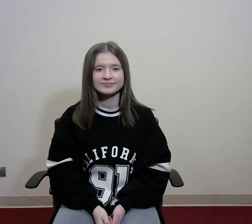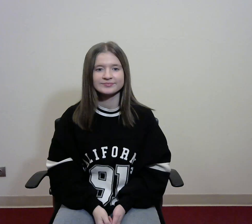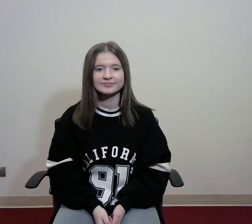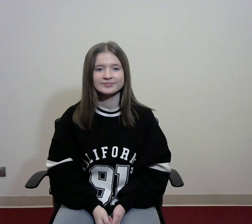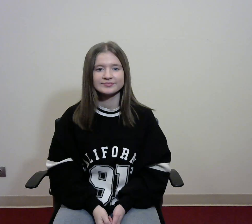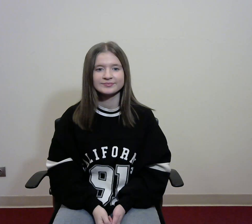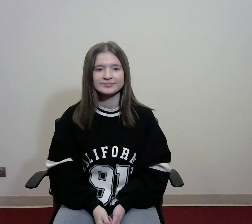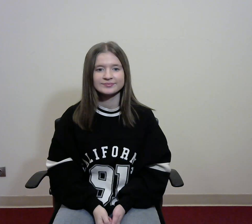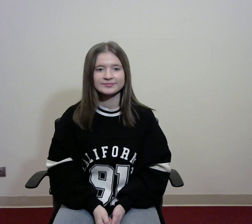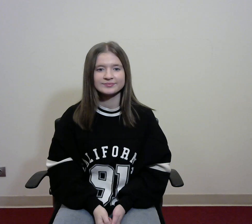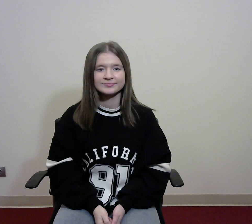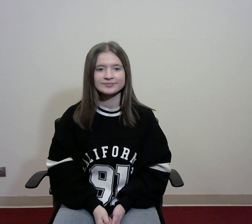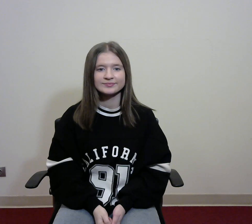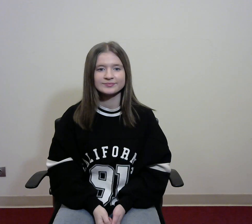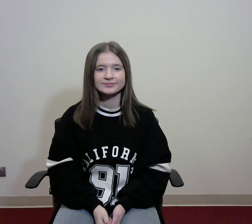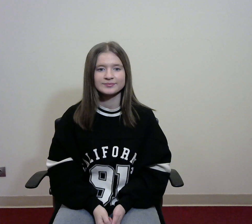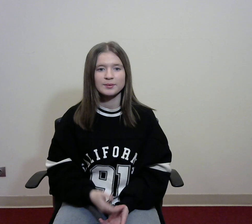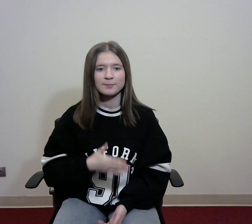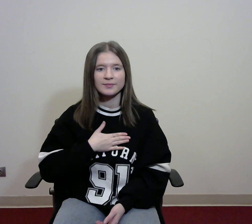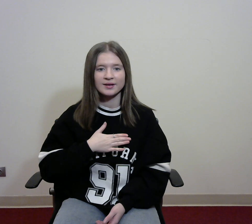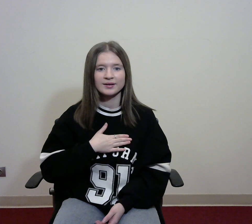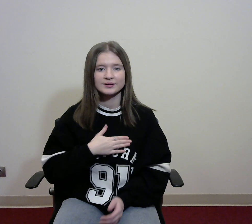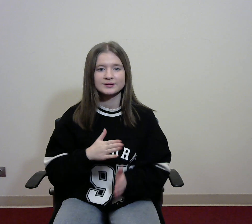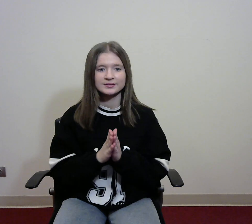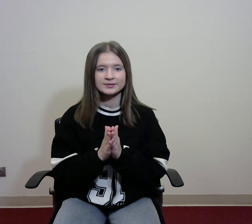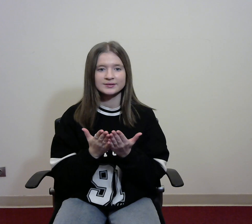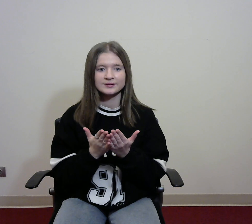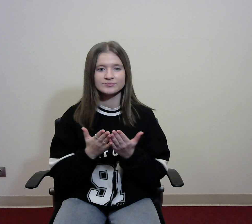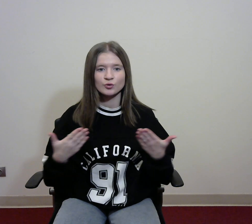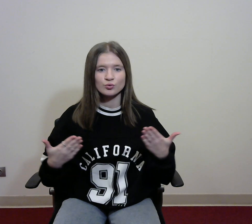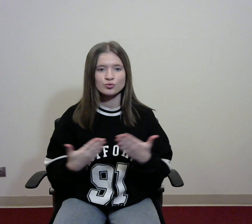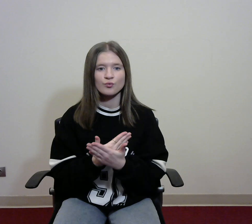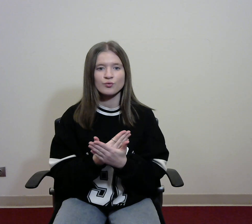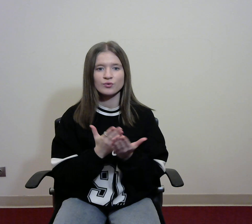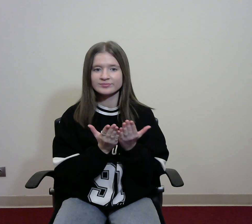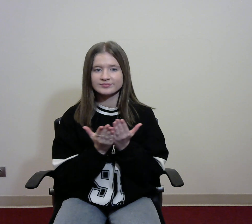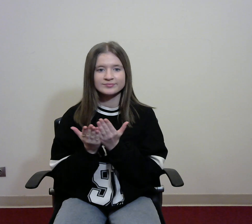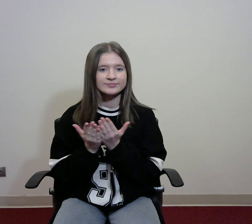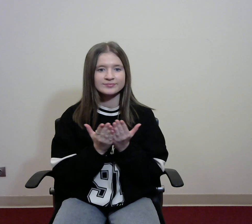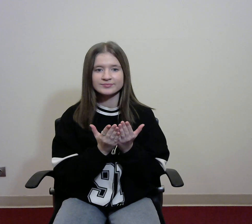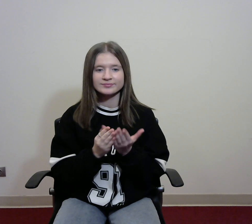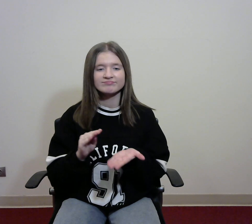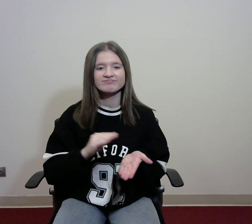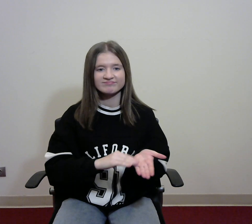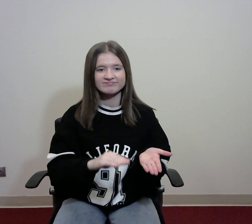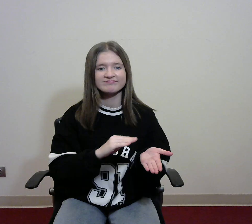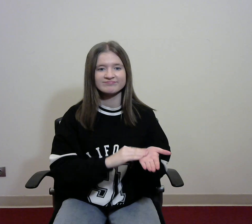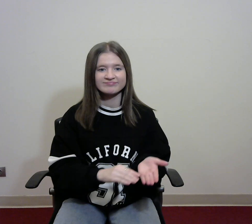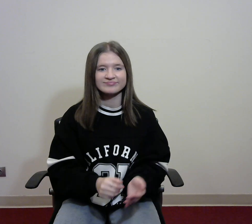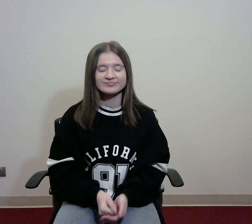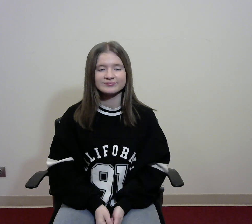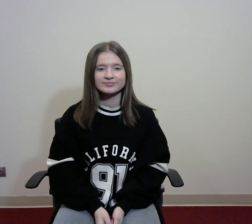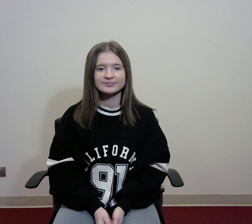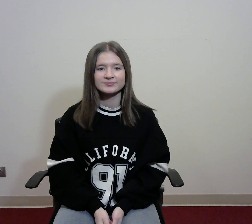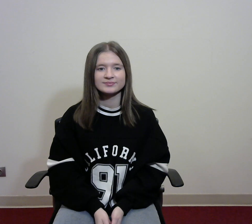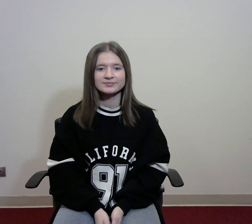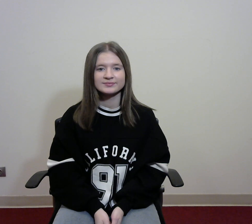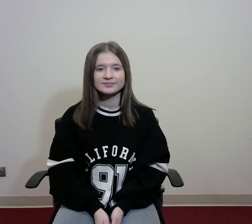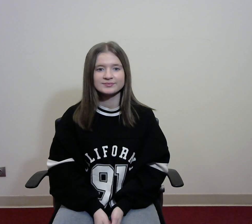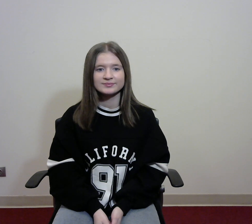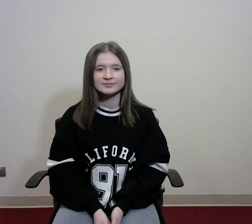Mən kitabı yenidən oxuyub, təkrarlamalıyam